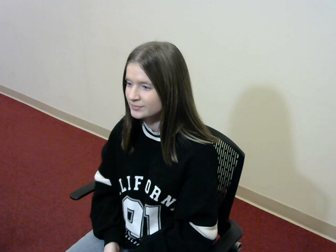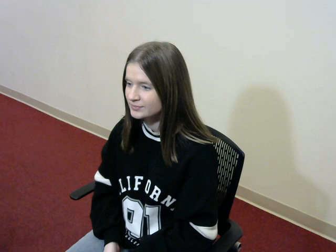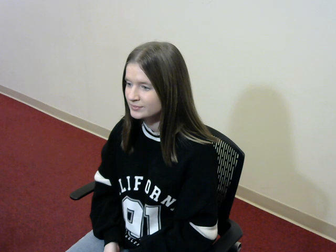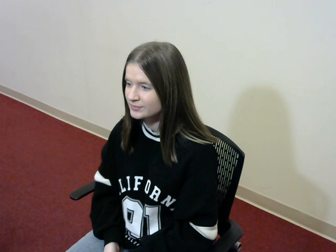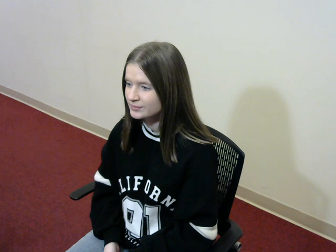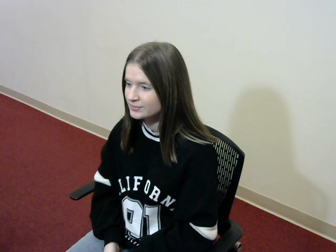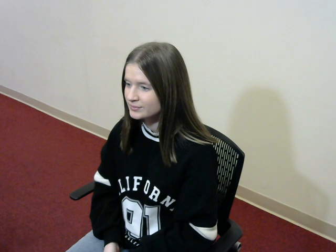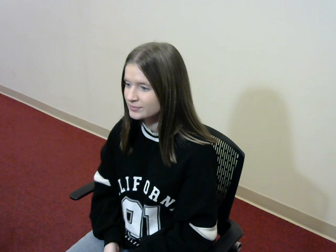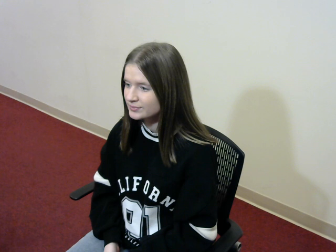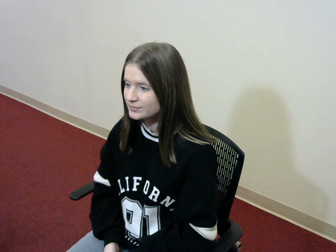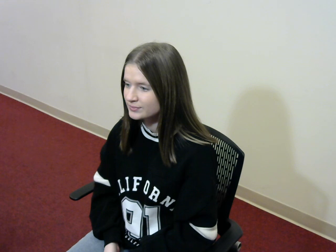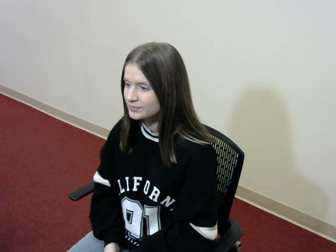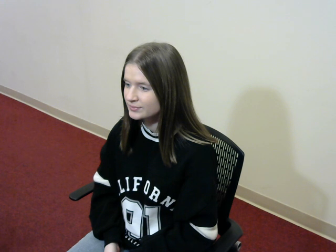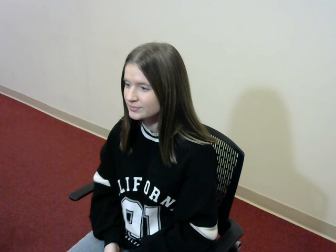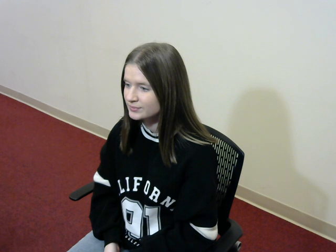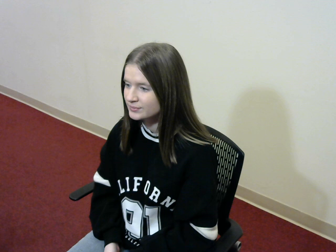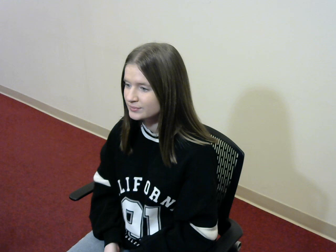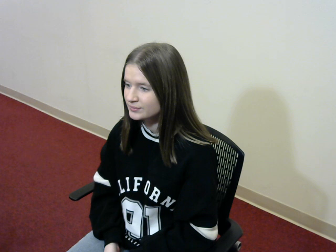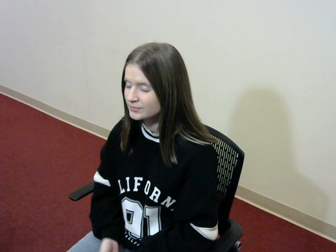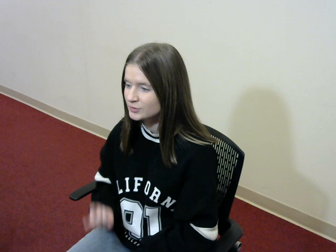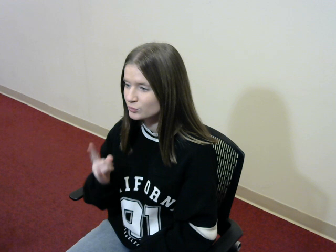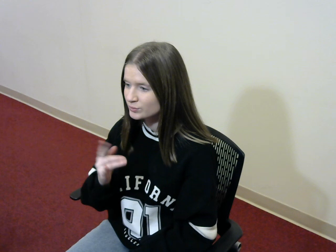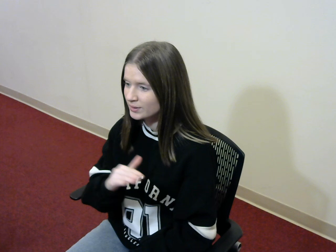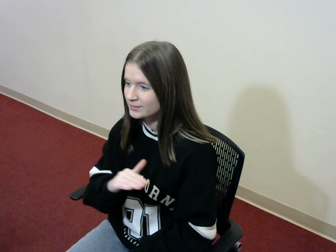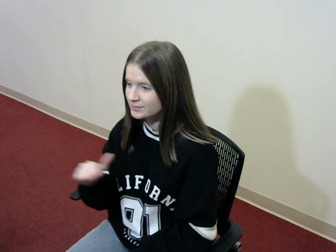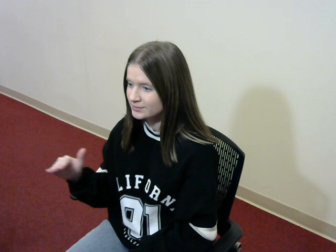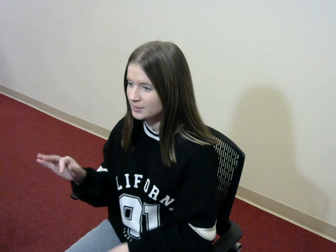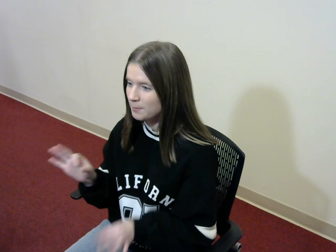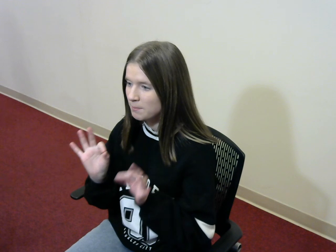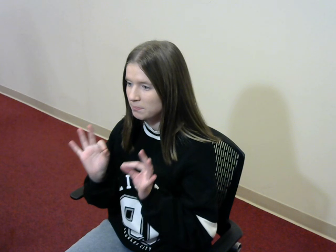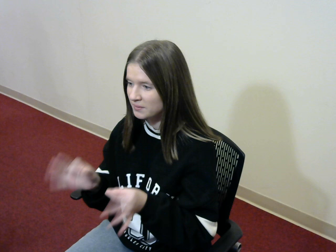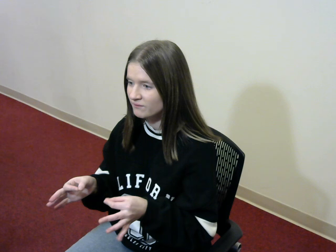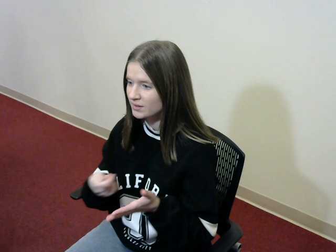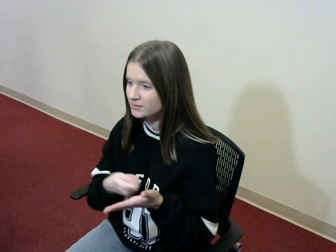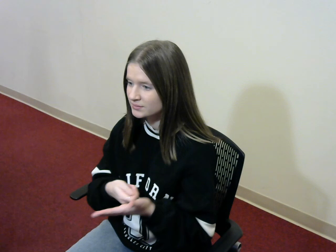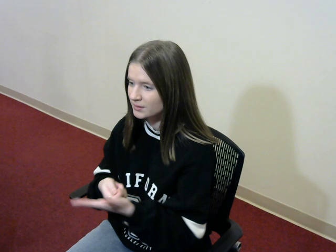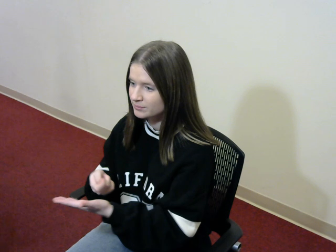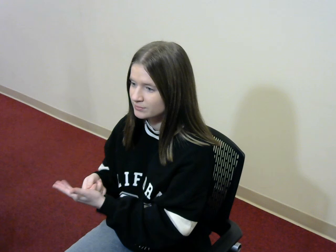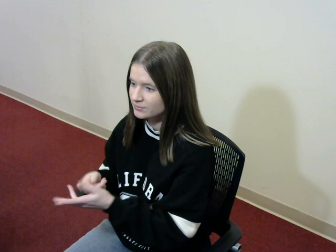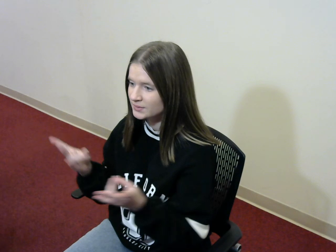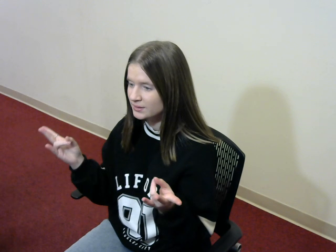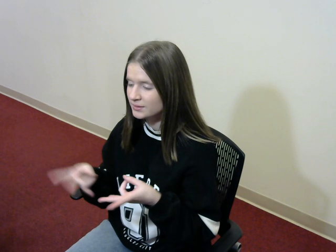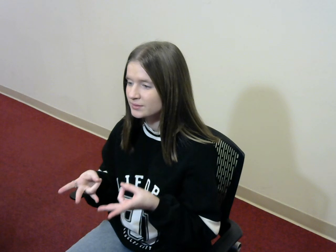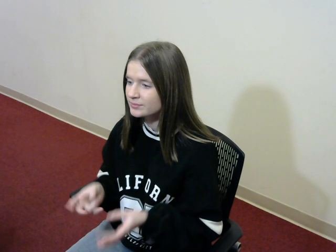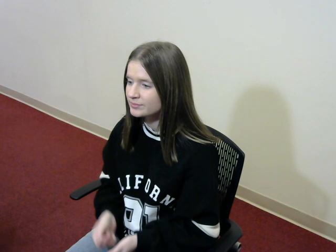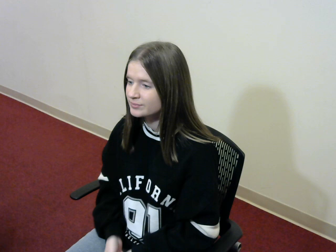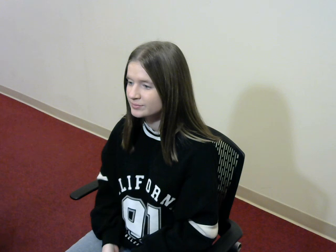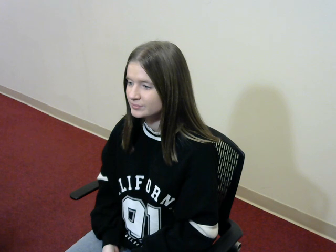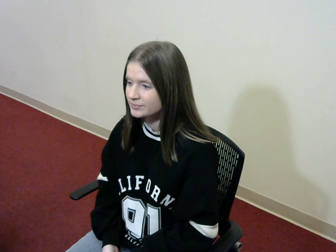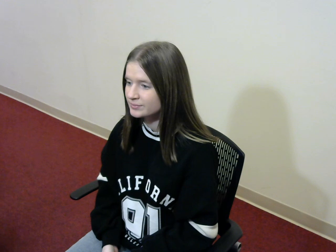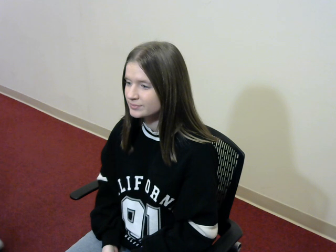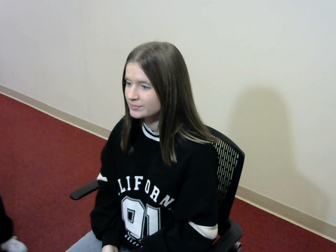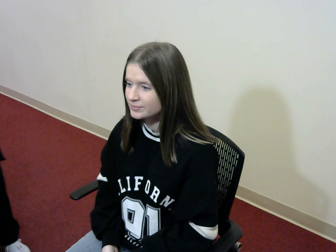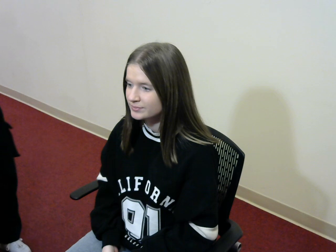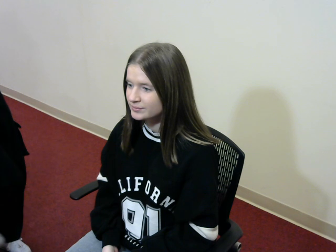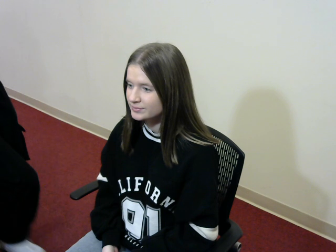Uşaqları düzgün qidalandırmaq lazımdır